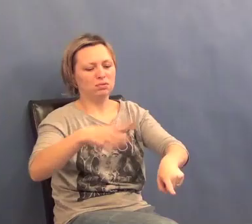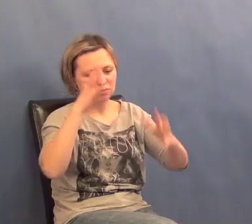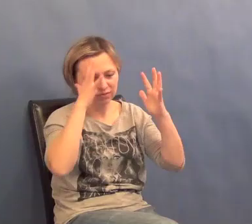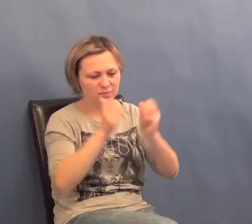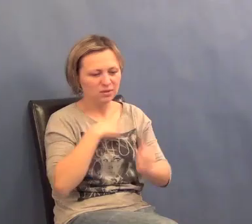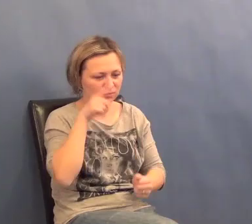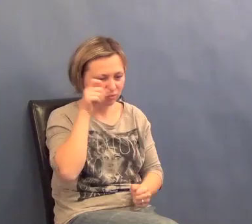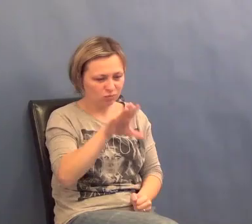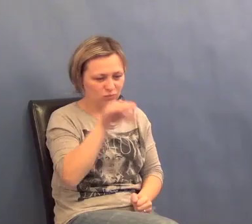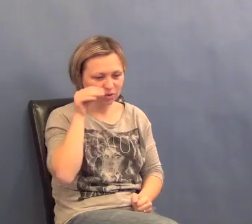Skoro wymyślili tę tablicę, to chętnie zrobię jej zdjęcie.